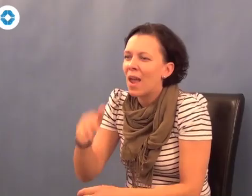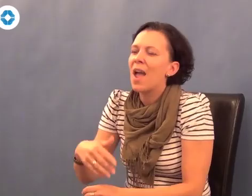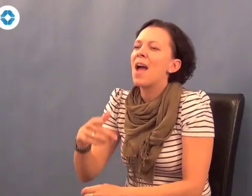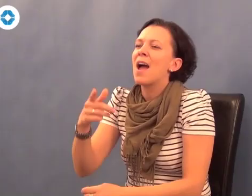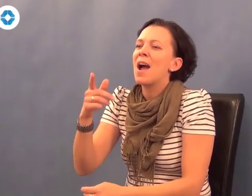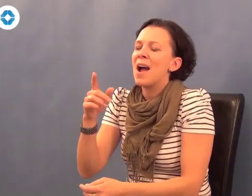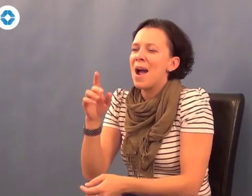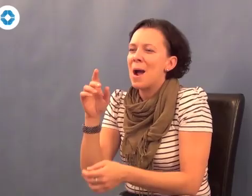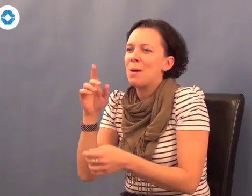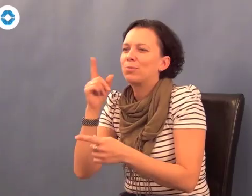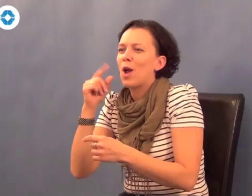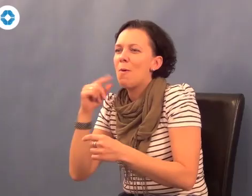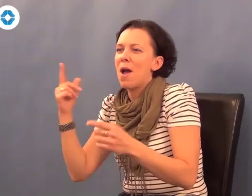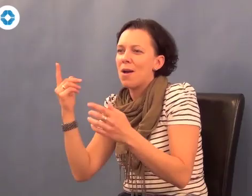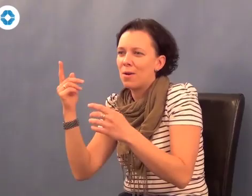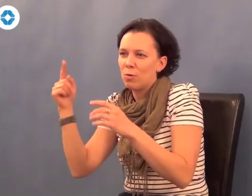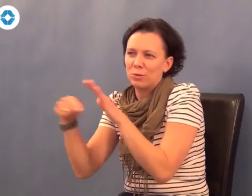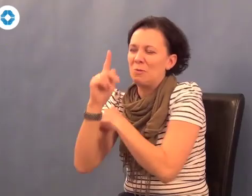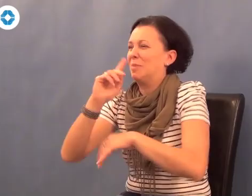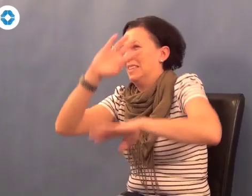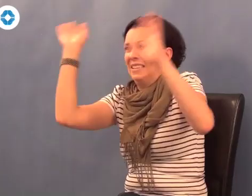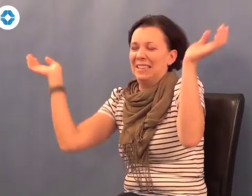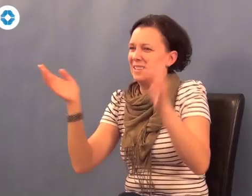Pszczoła ucieka, chłopak odgania ją.